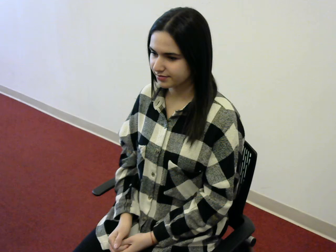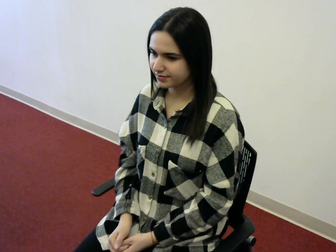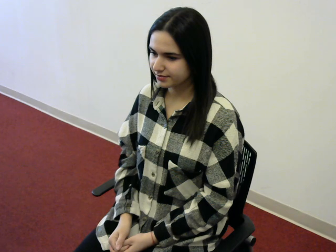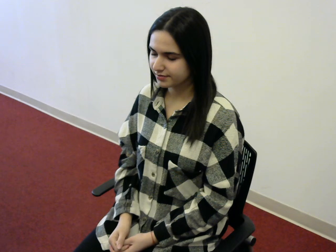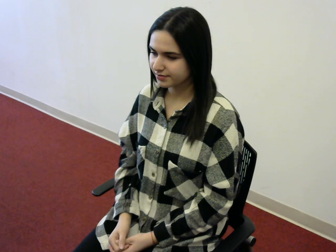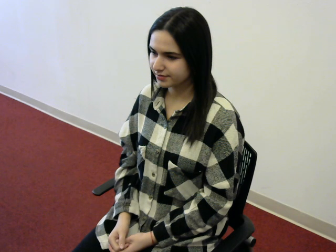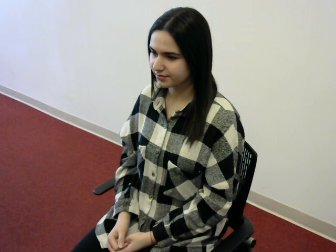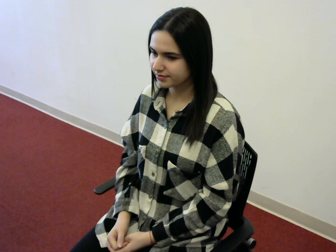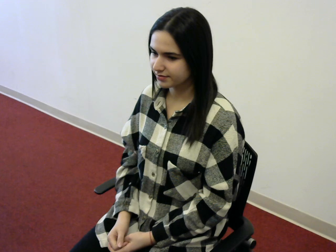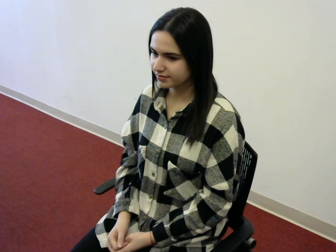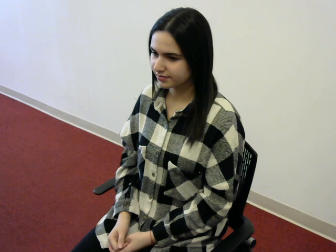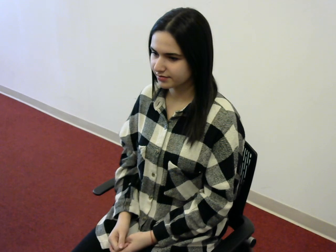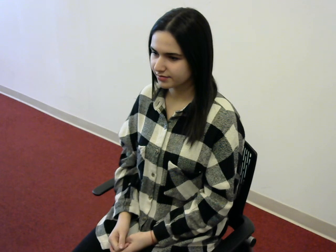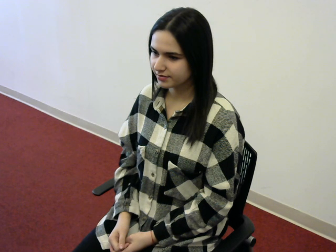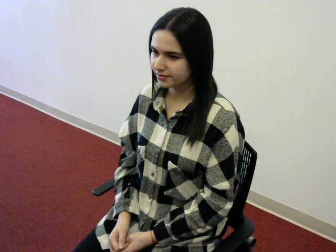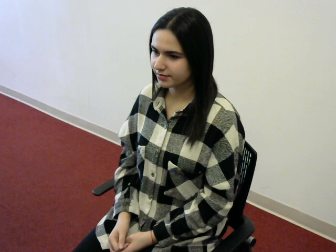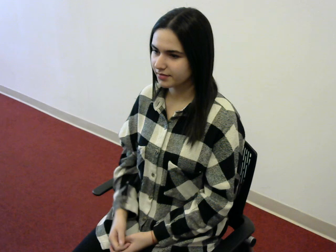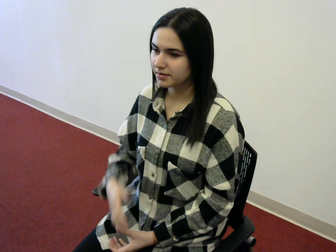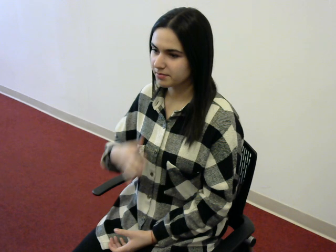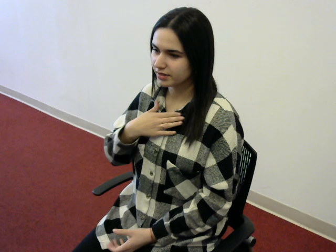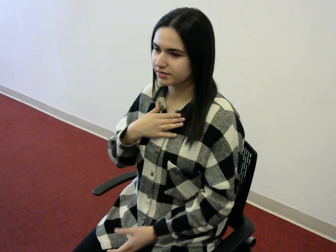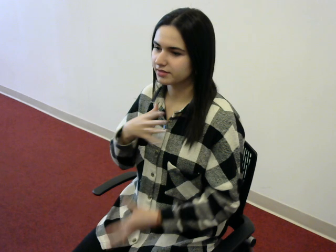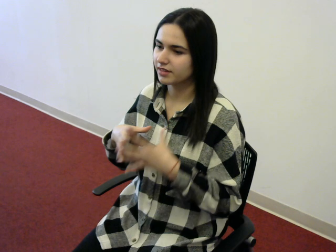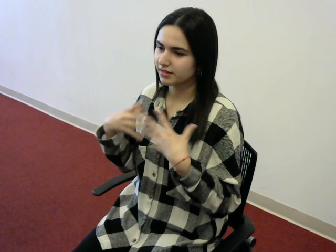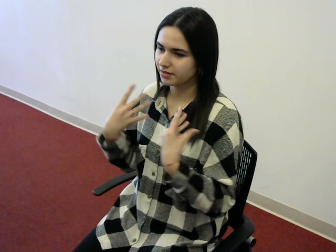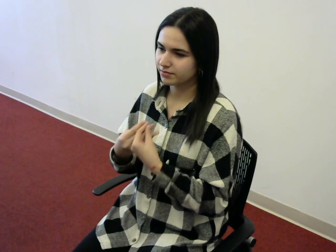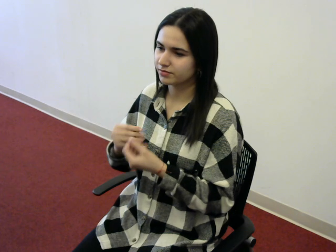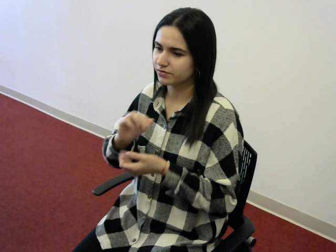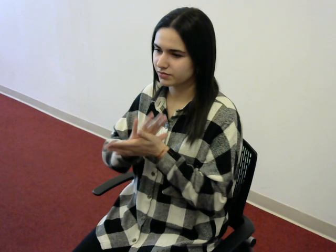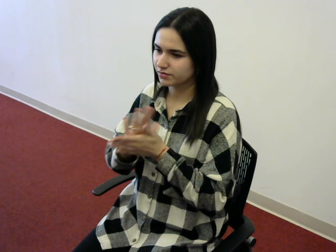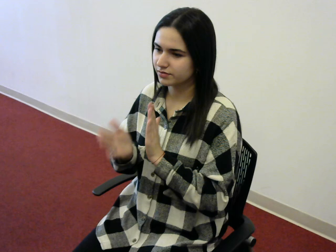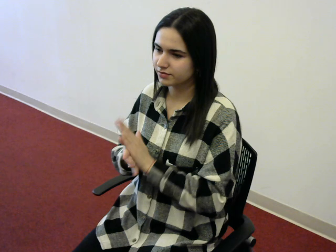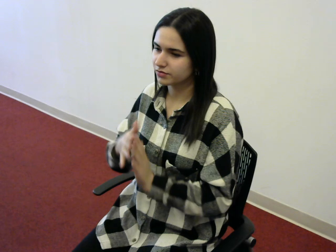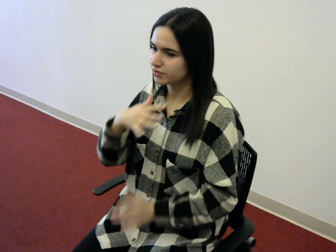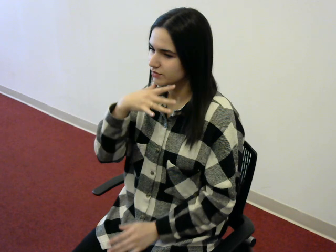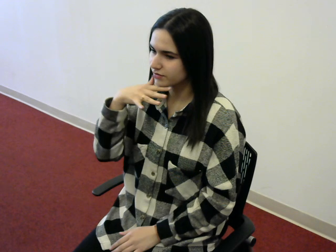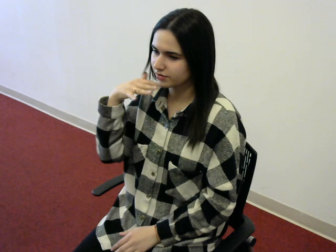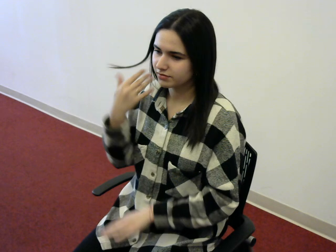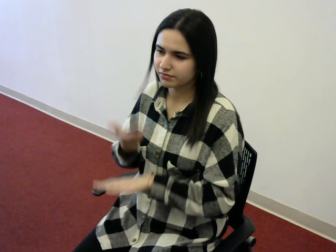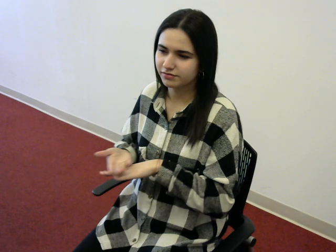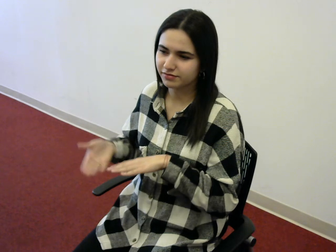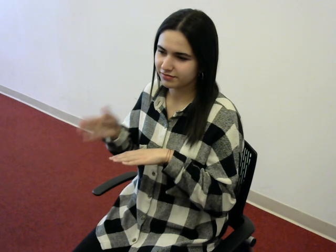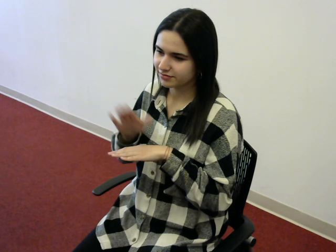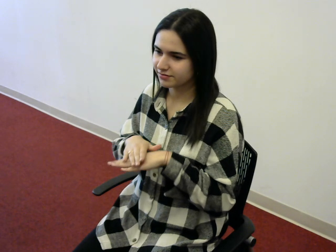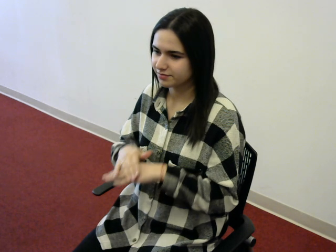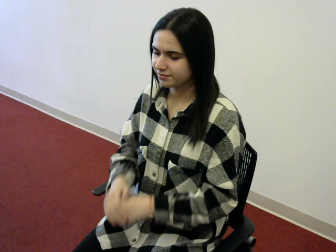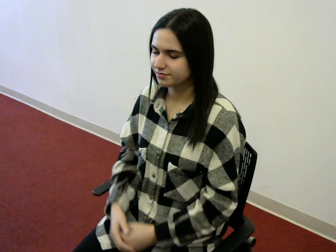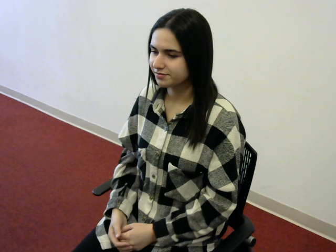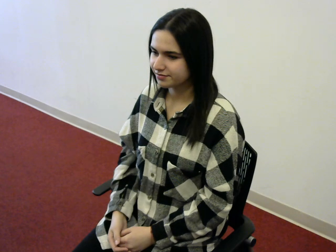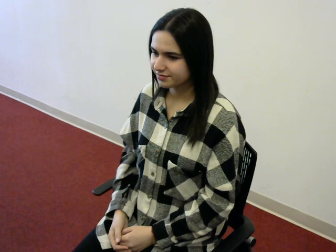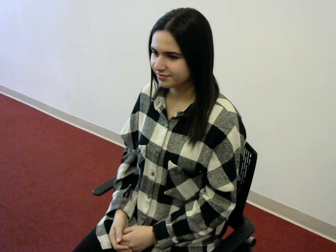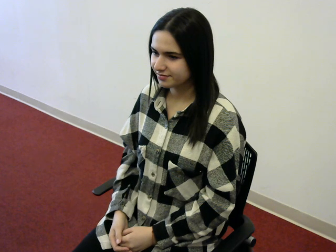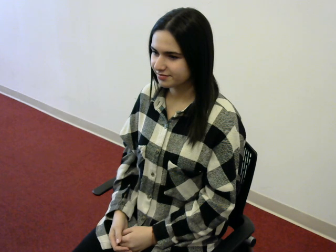Mənim ailəmin vəziyyəti çox ağırdır